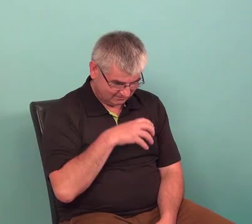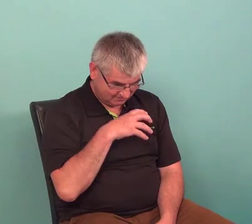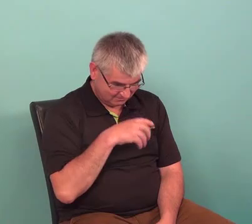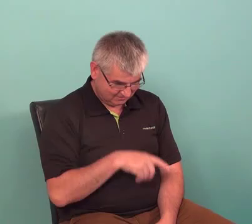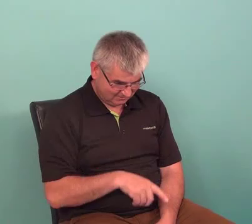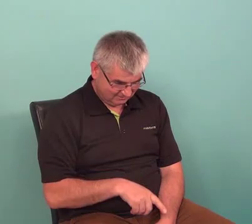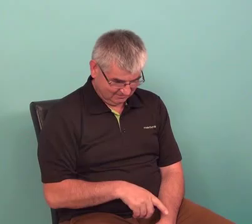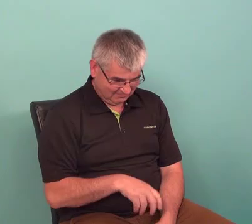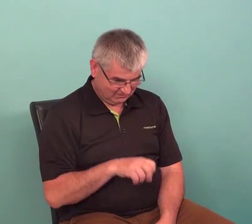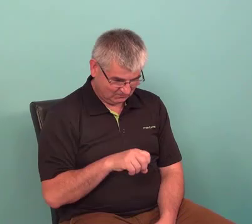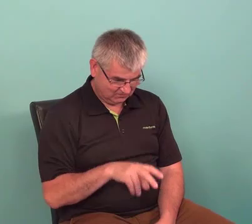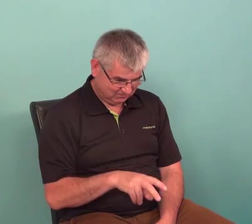Opluła go.